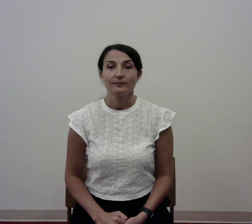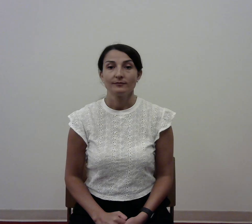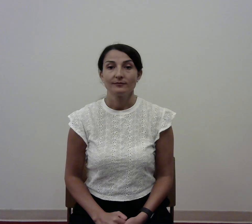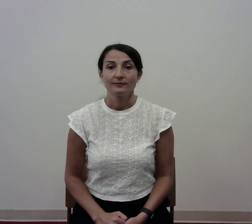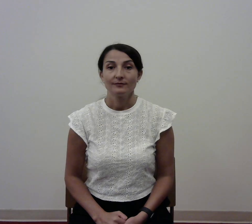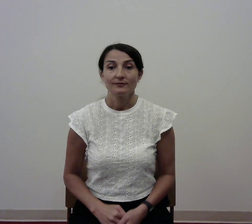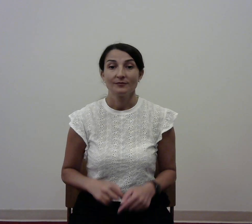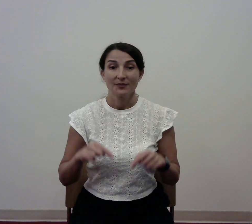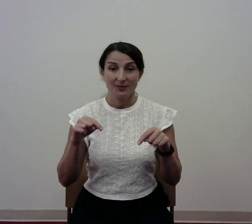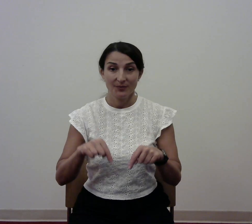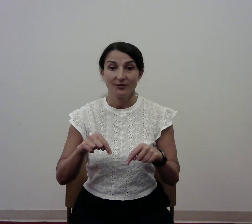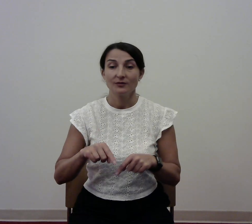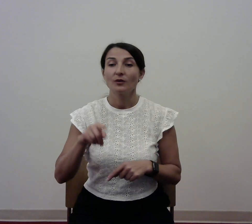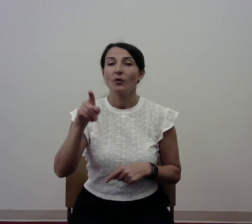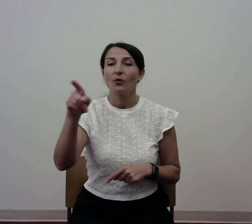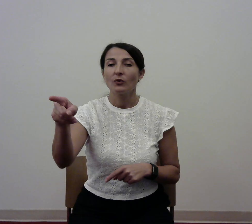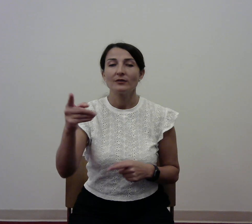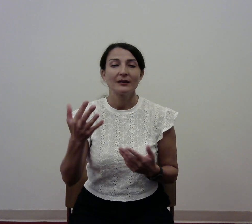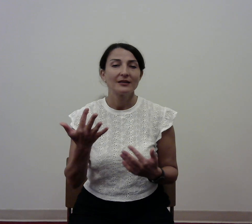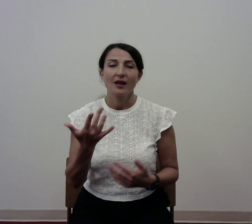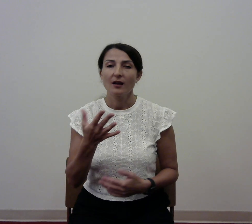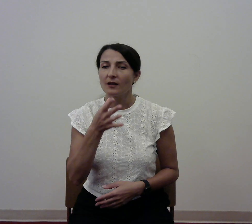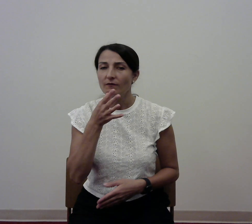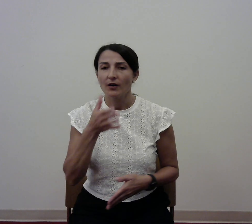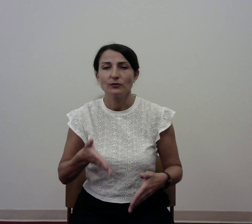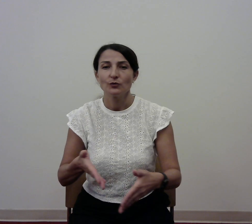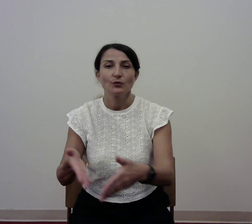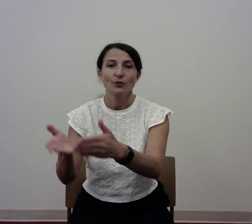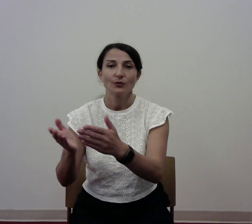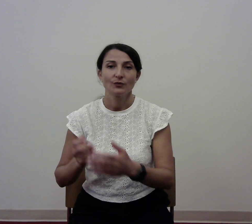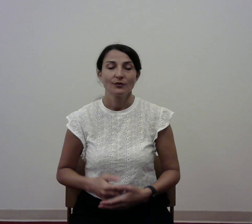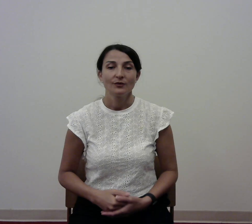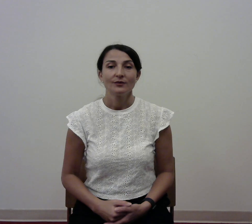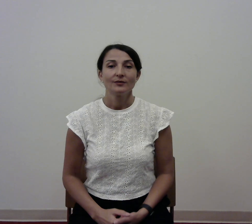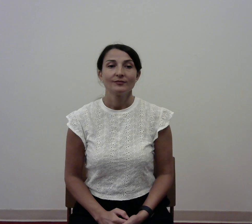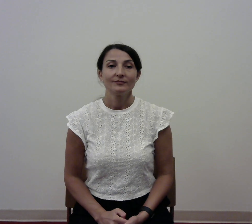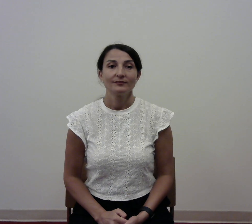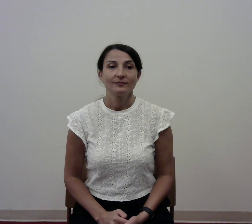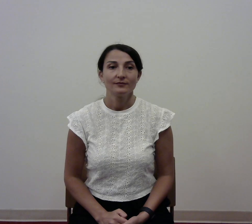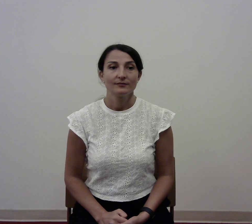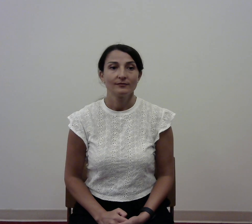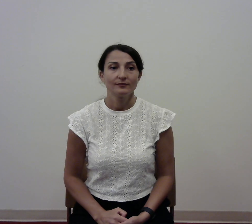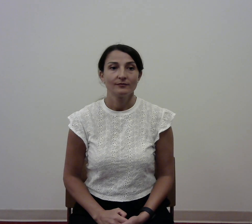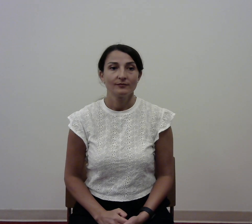Burdan oraya nə qədər vaxt yoldur?